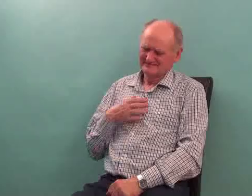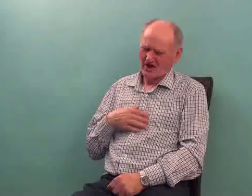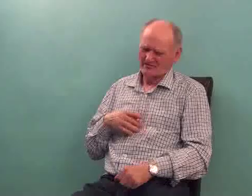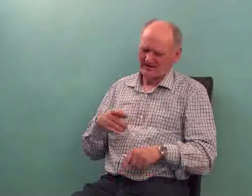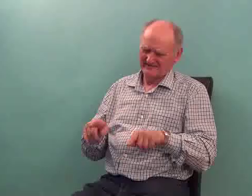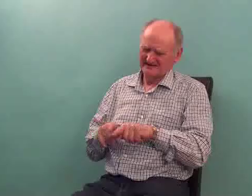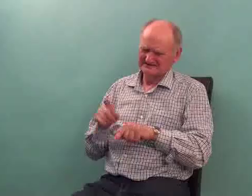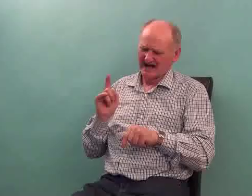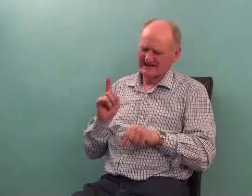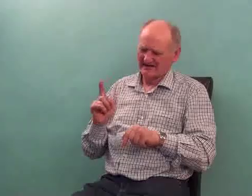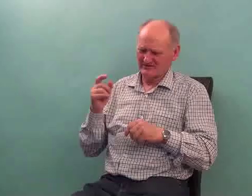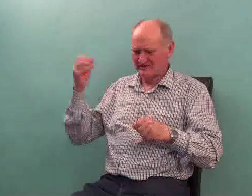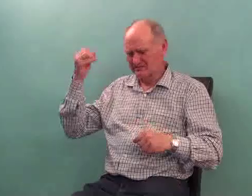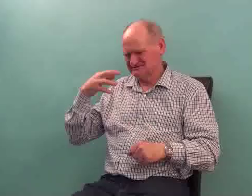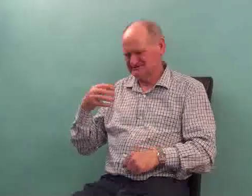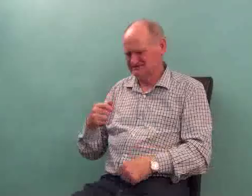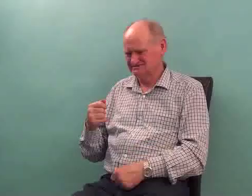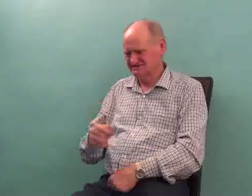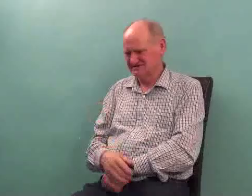Mycie się. To też jak zakaz korzystania z prysznica.